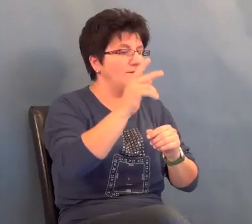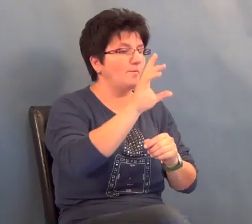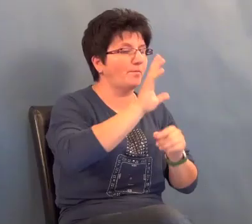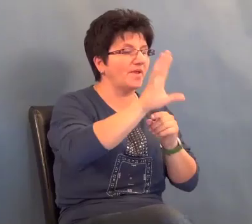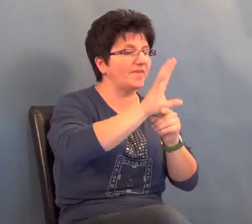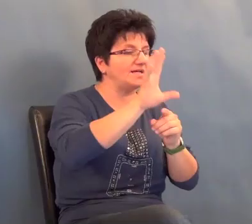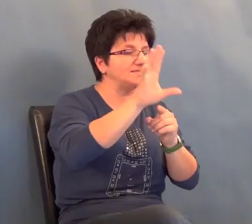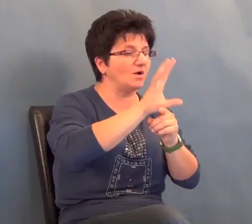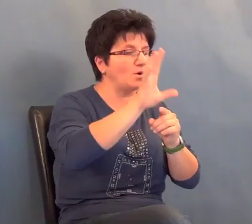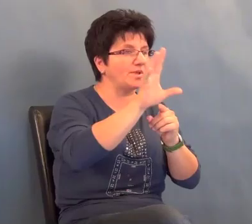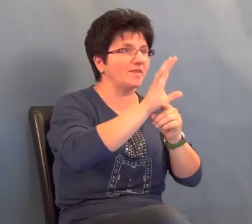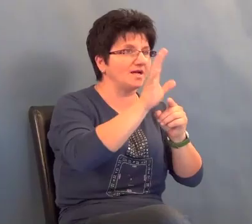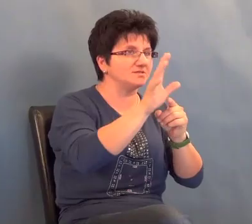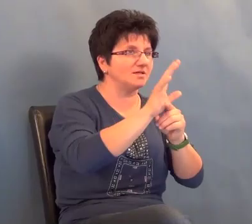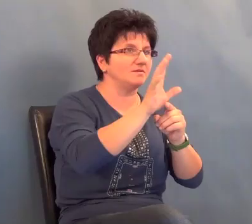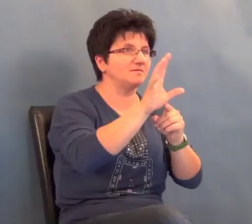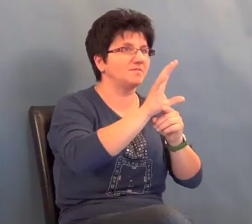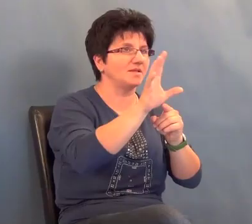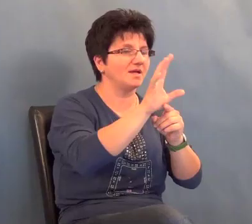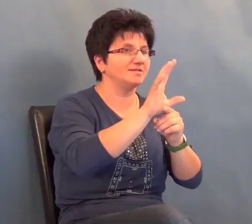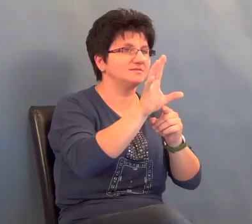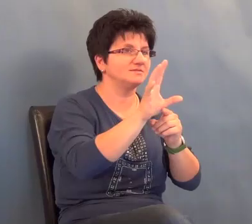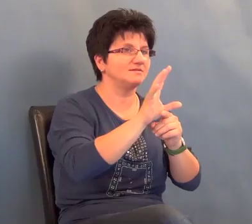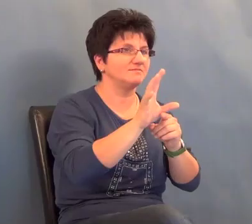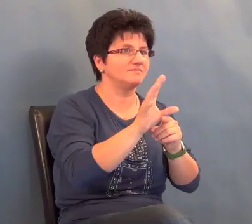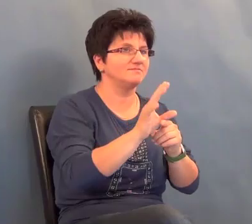Piętnastego, piętnastego.